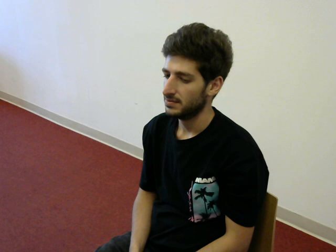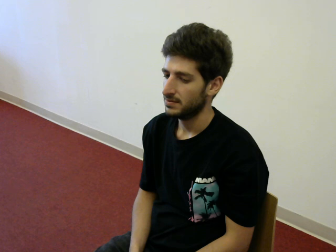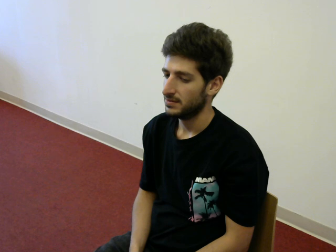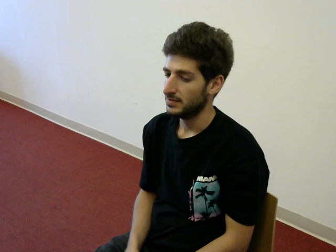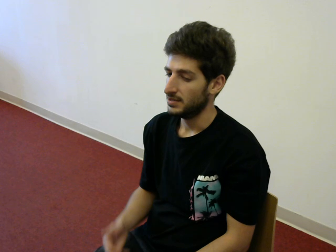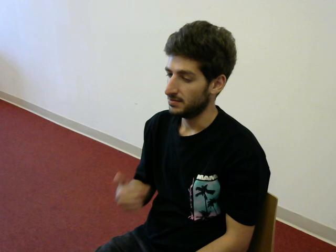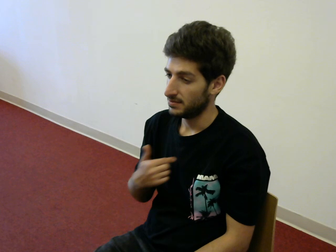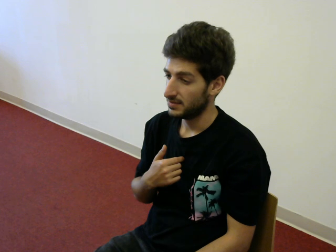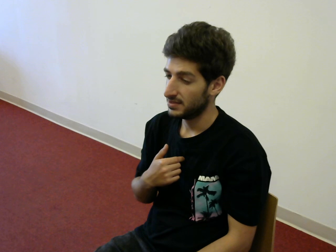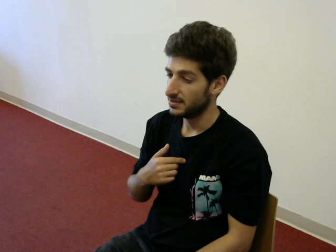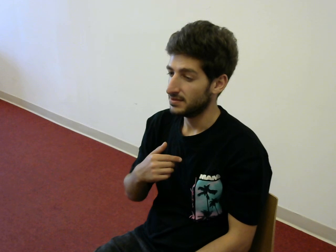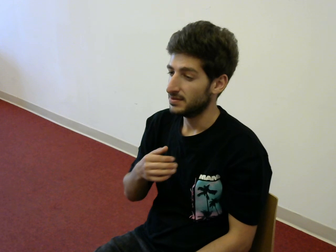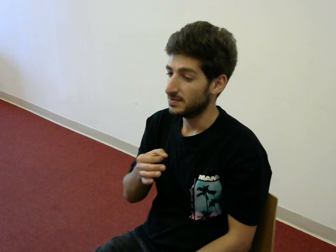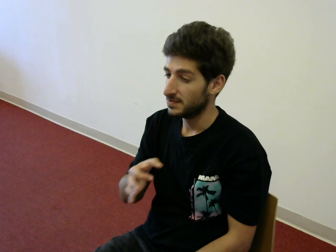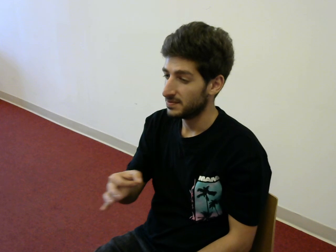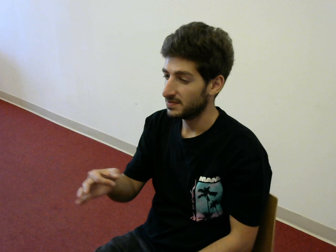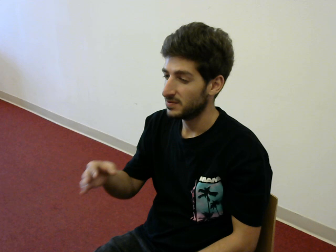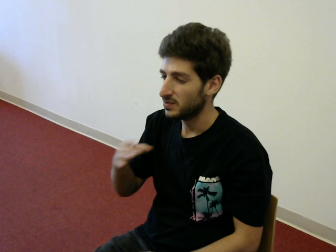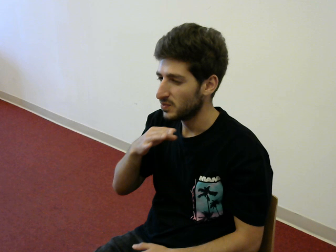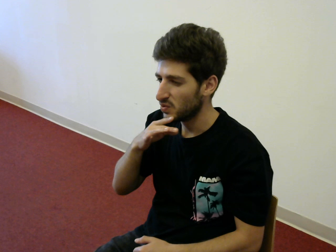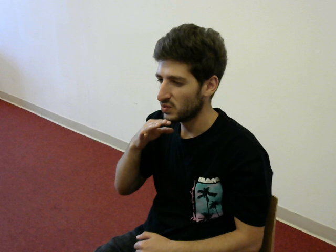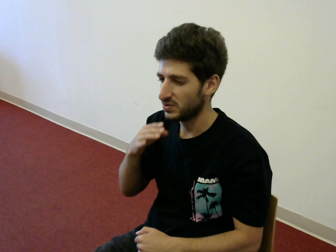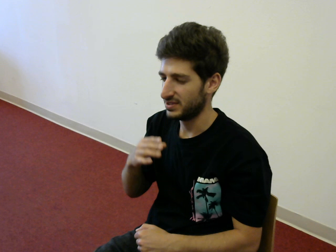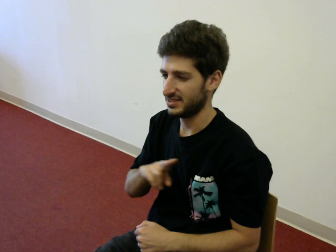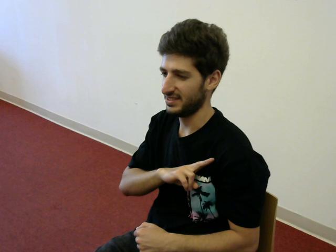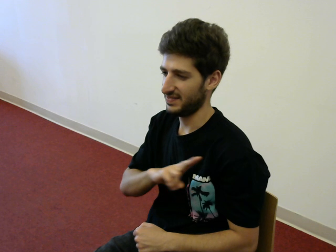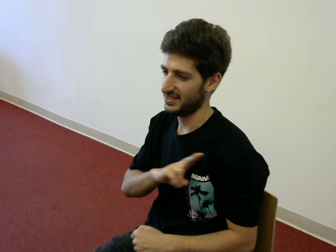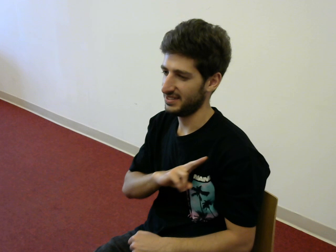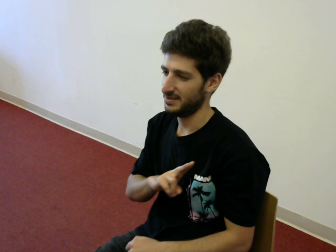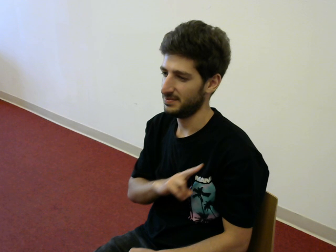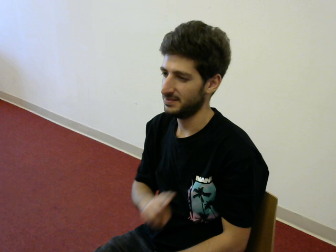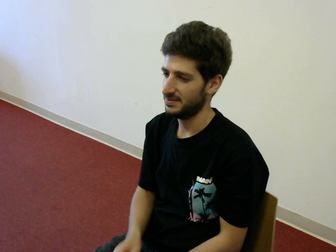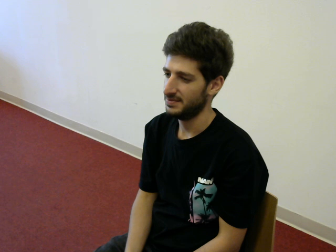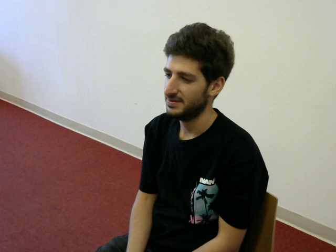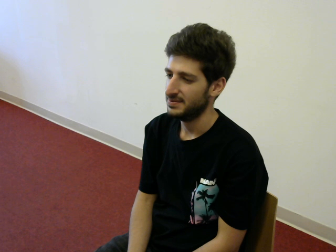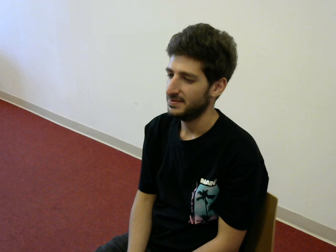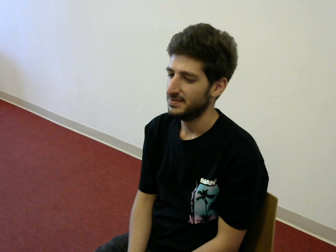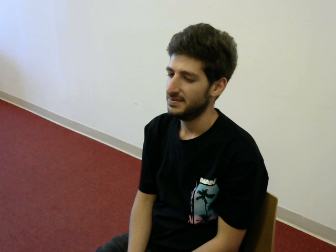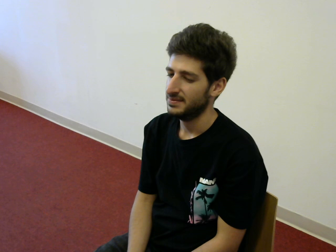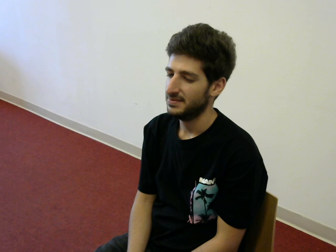Mən səyahət etməyi çox sevirəm